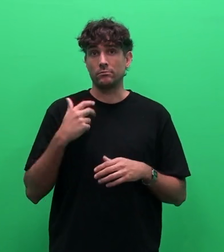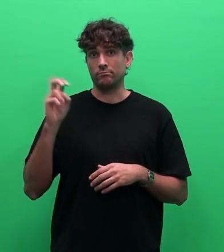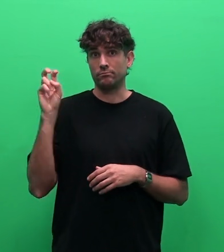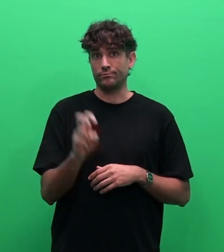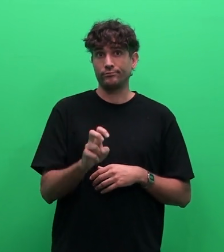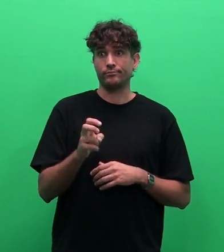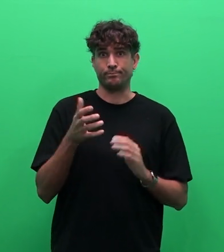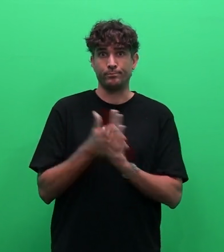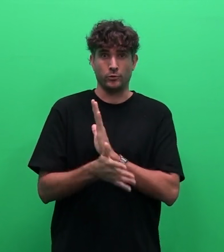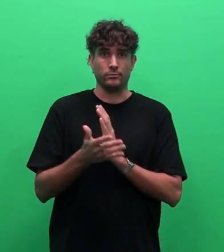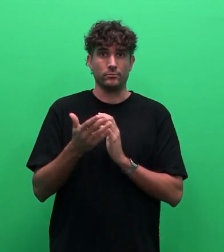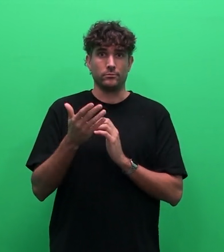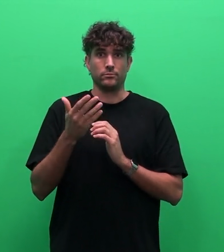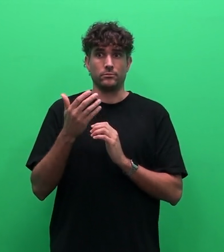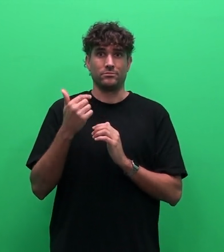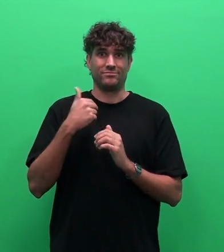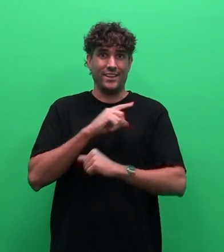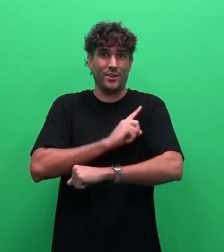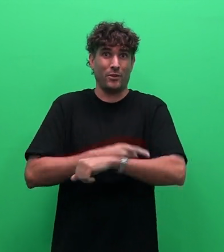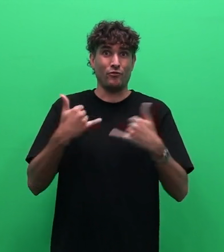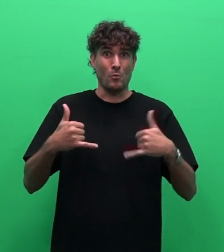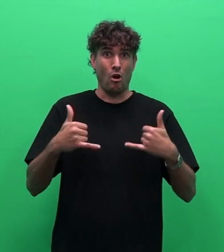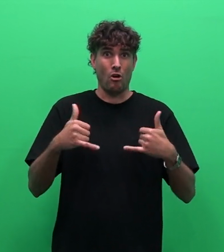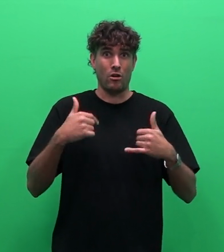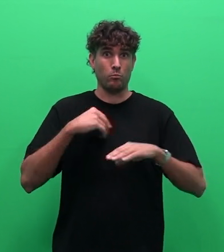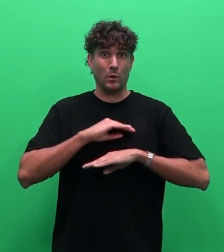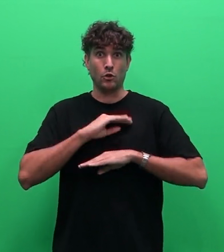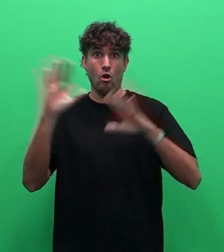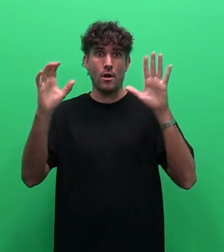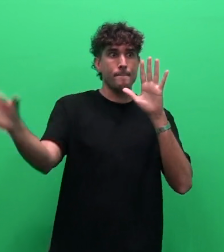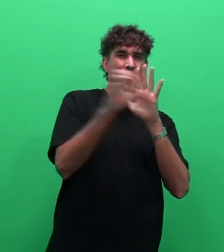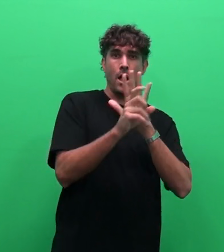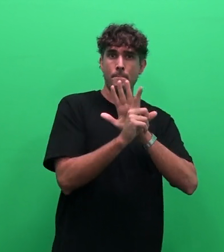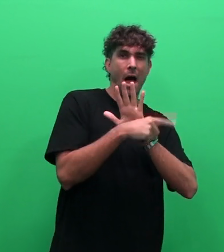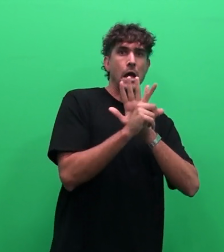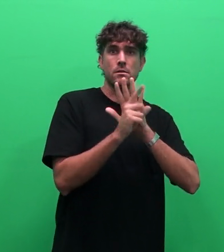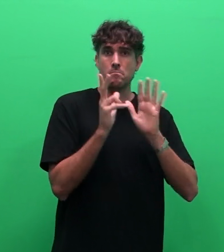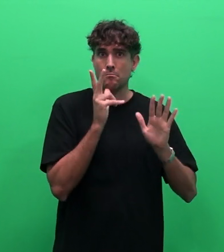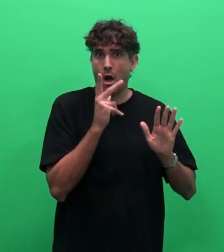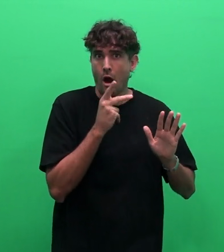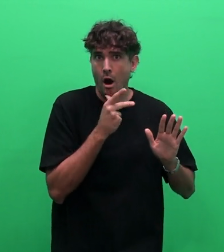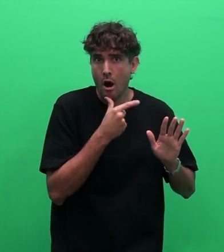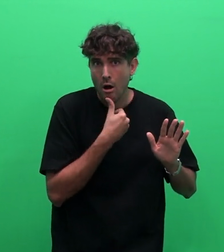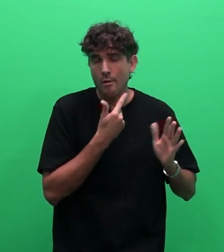Vinc perquè jugo a futbol, soc porter, i mentre jugava, la pilota em va donar un cop al dit petit de la mà esquerra i em fa molt de mal.